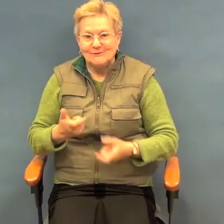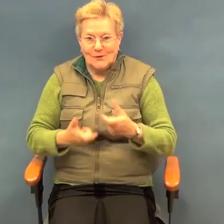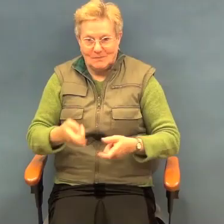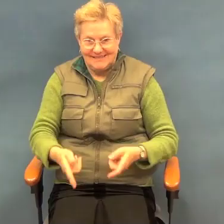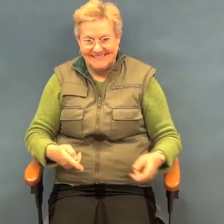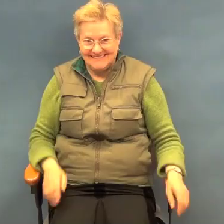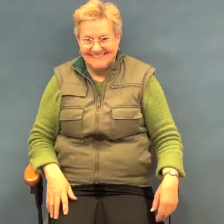Co robił z tym?